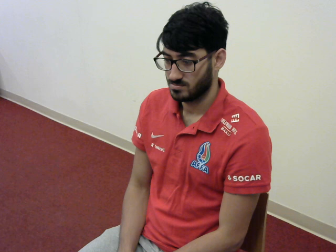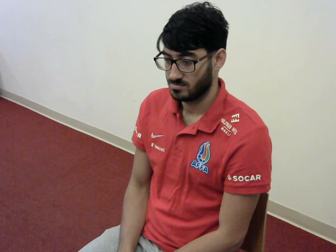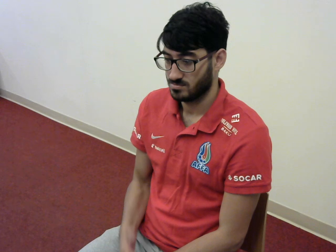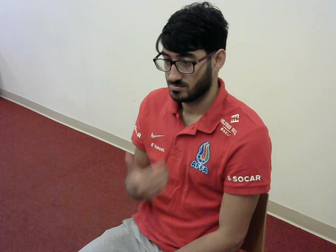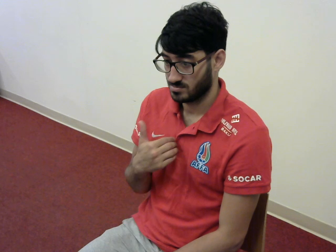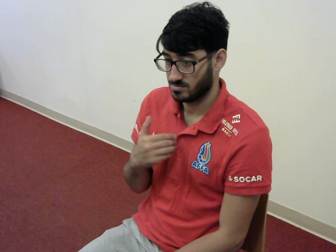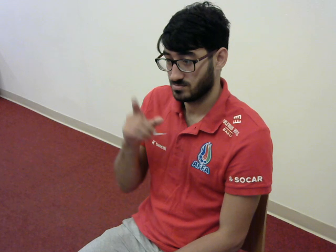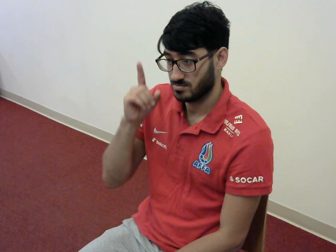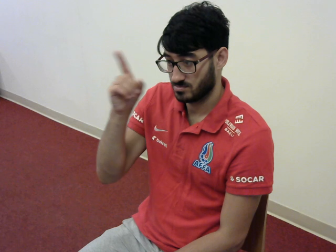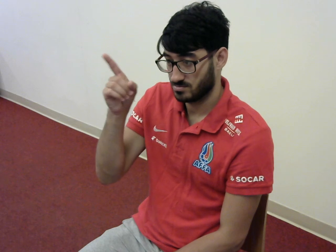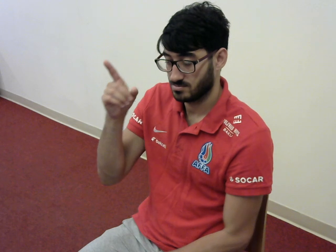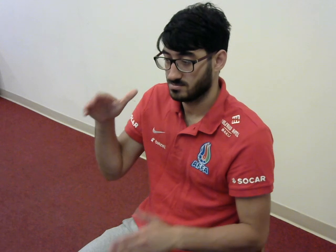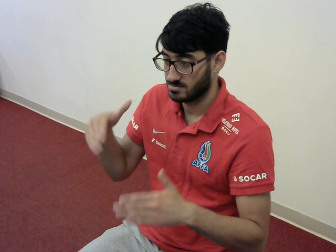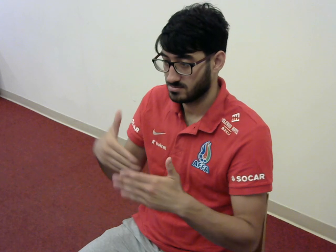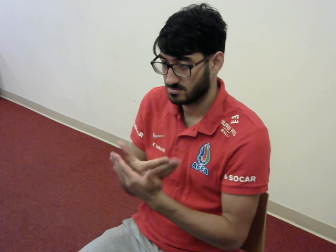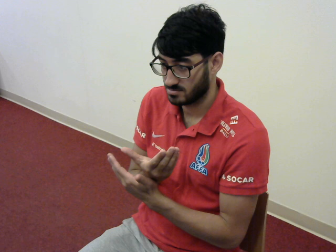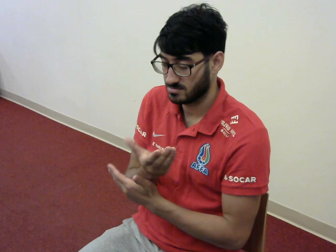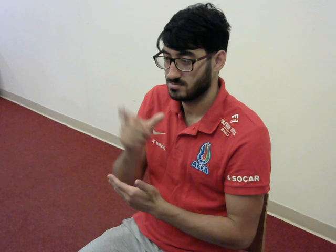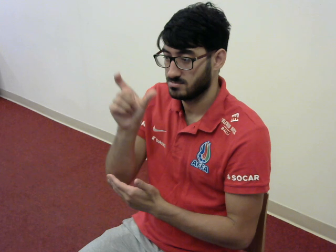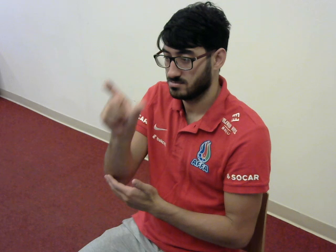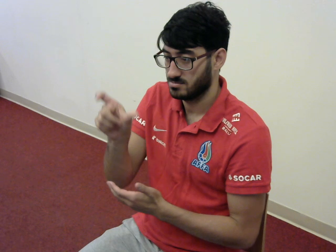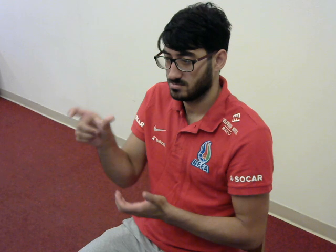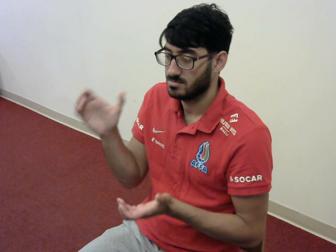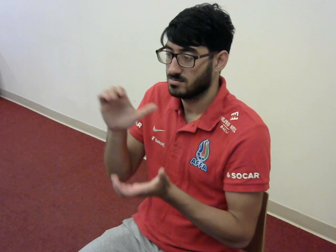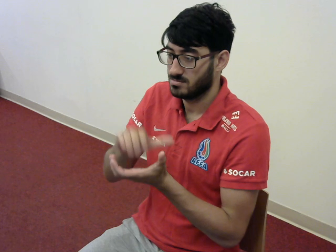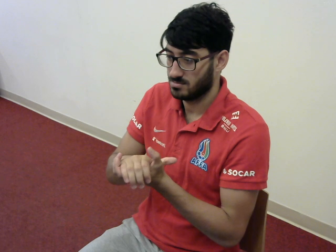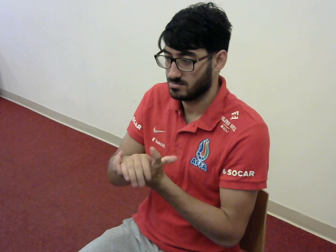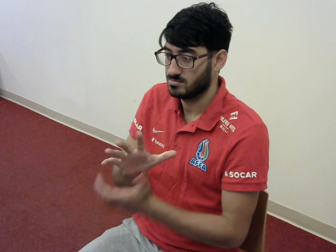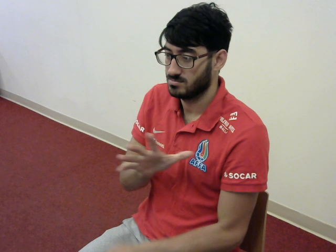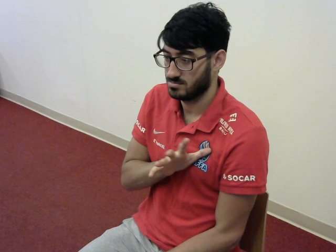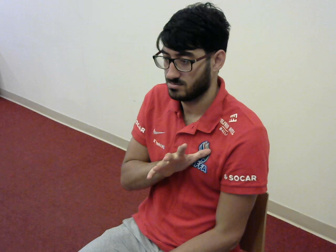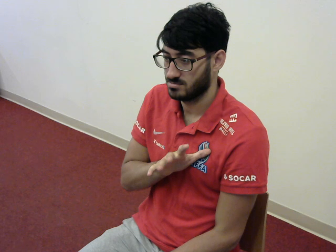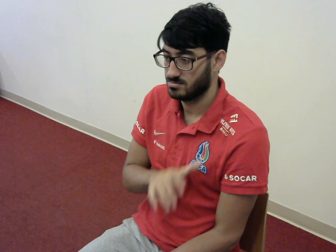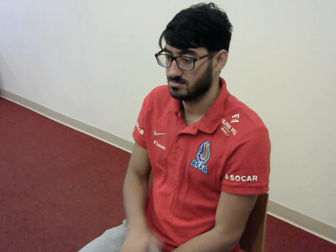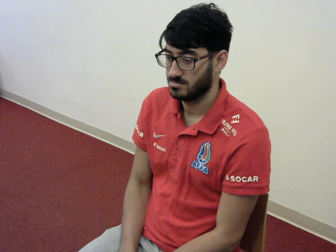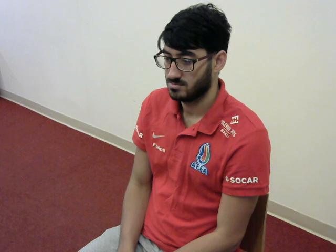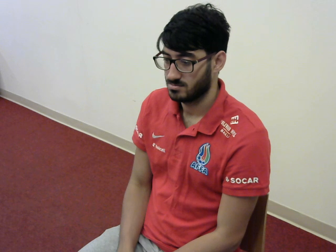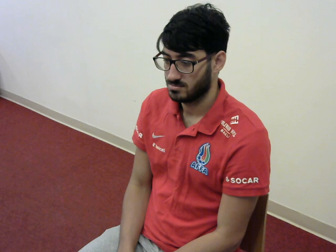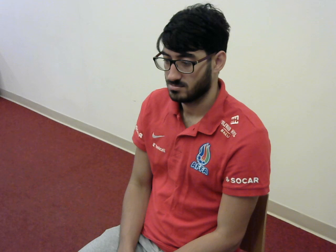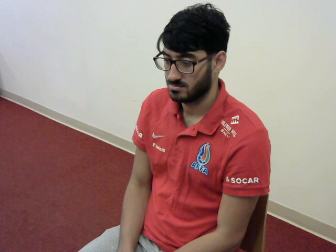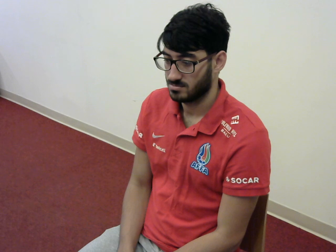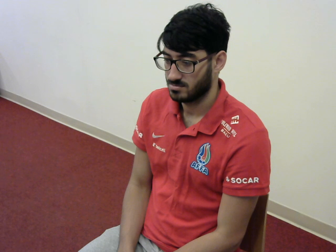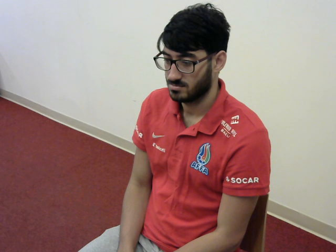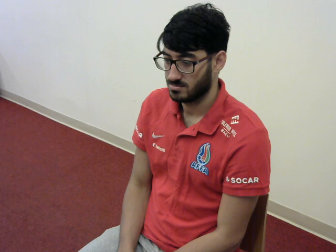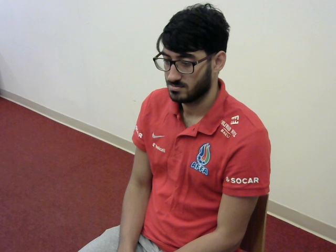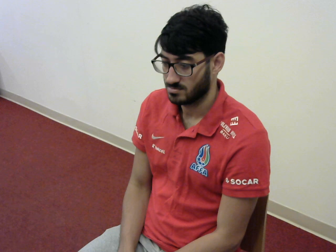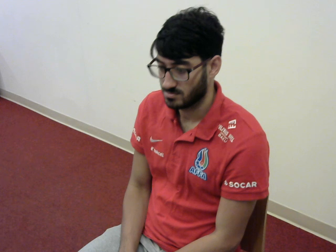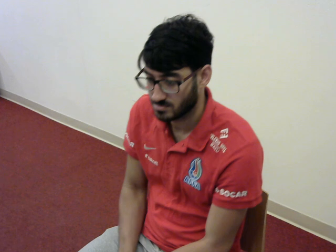Mən orda yeni insanlarla tanış oldum